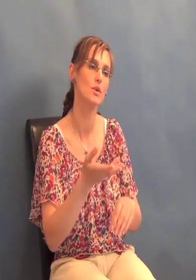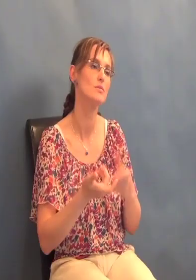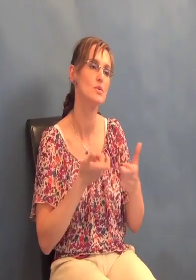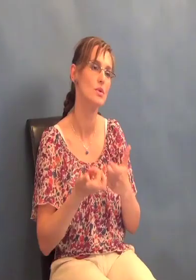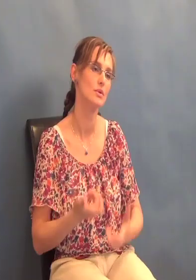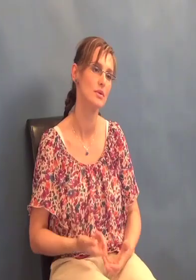Co robisz?